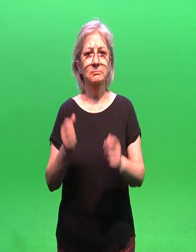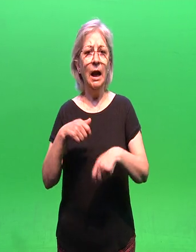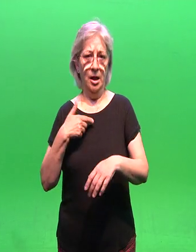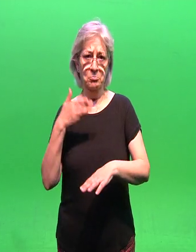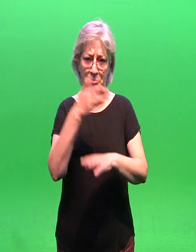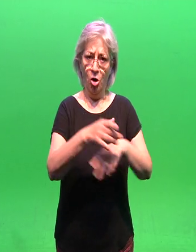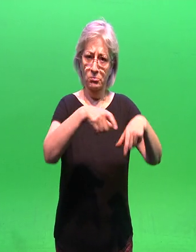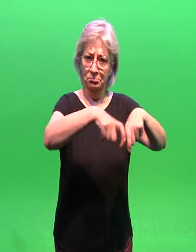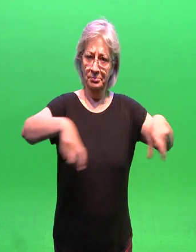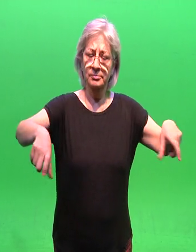D'acord, vaig al mostrador.